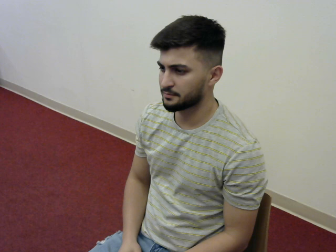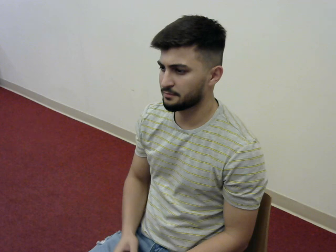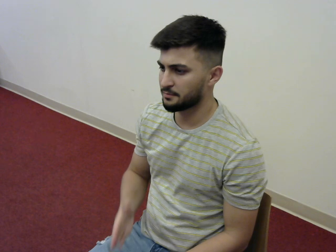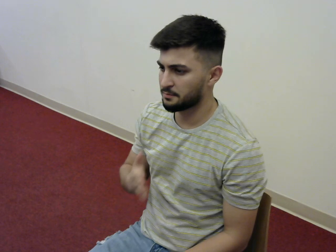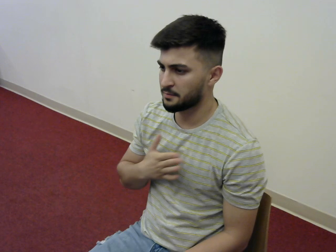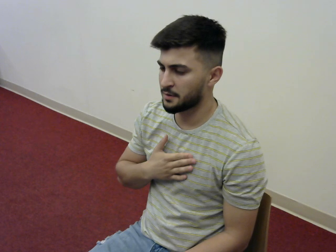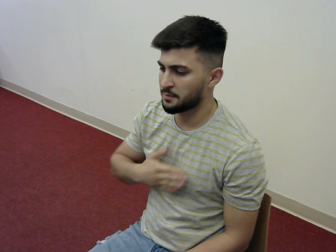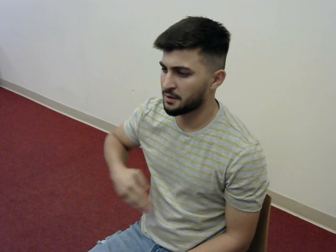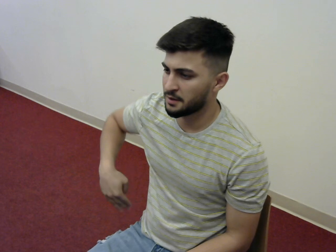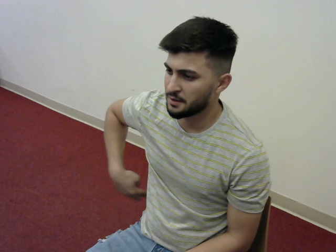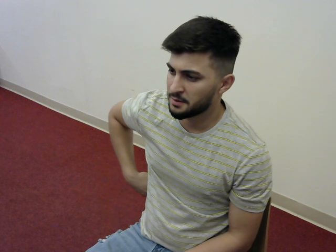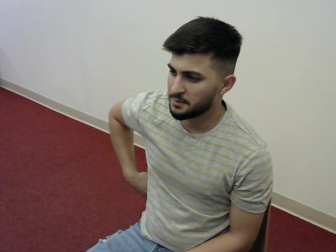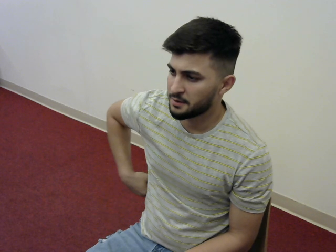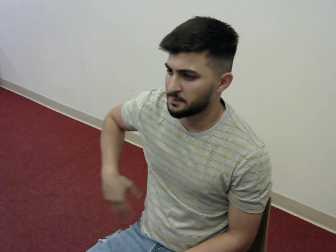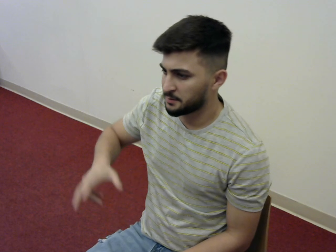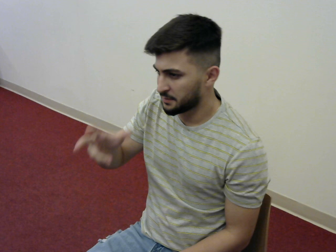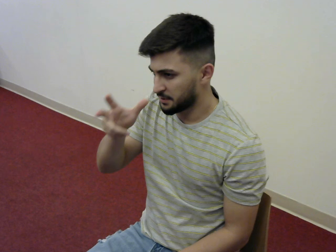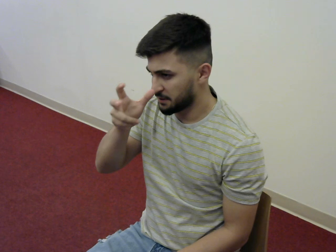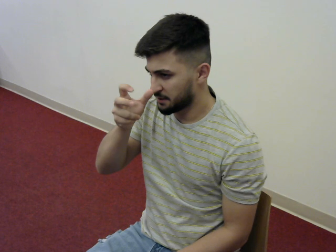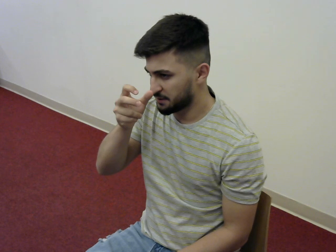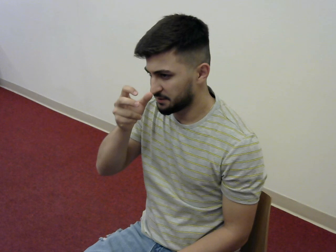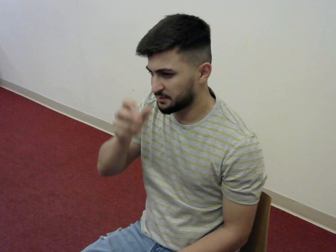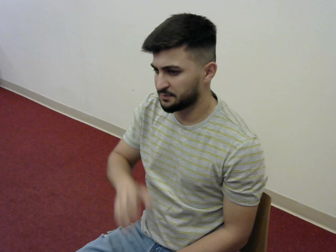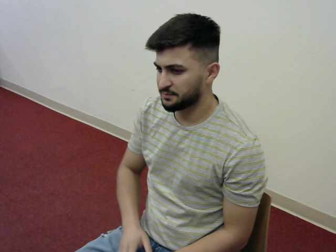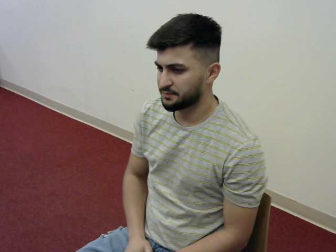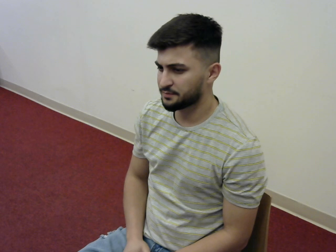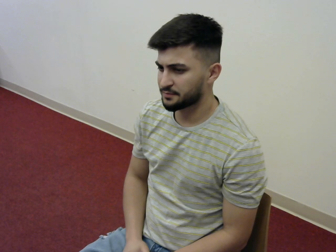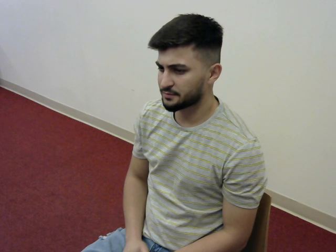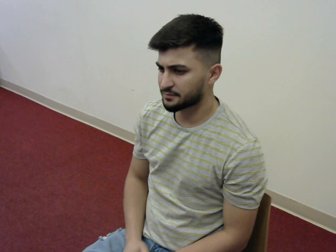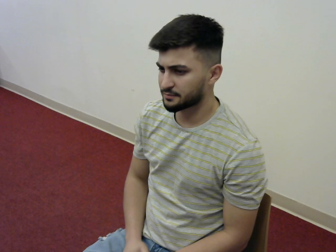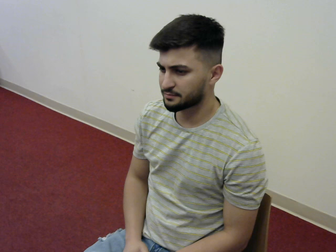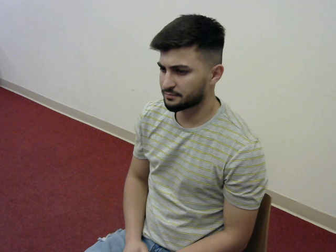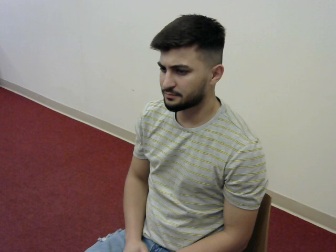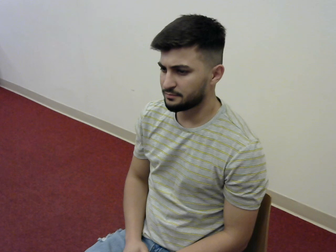Mənim belim ağrıyır